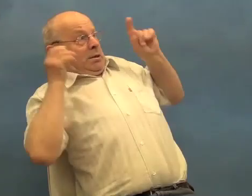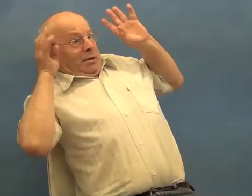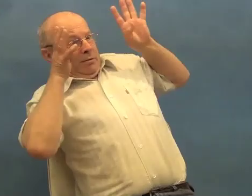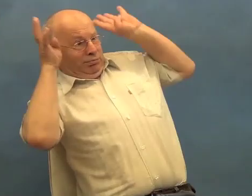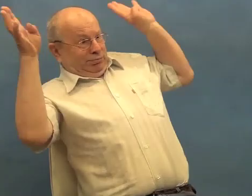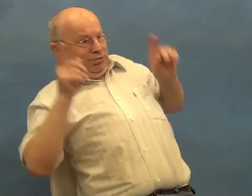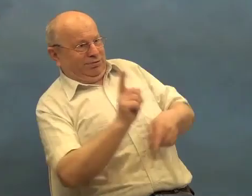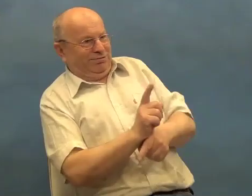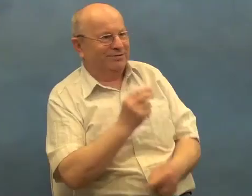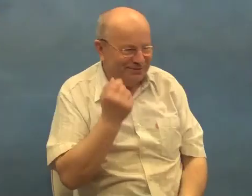Włosy stanęły mu dęba i ogon zesztywniał.